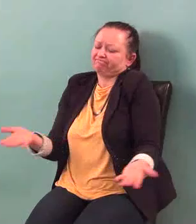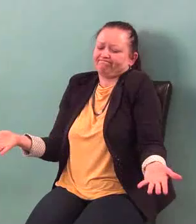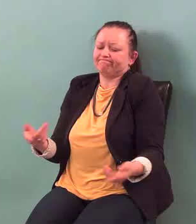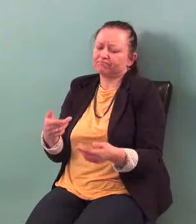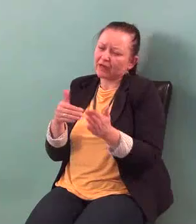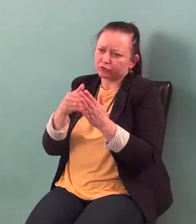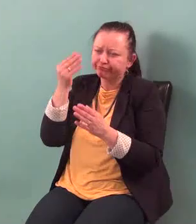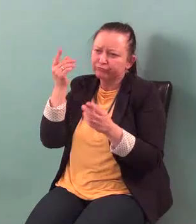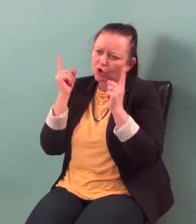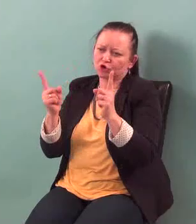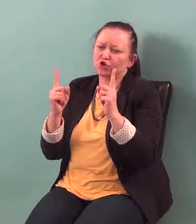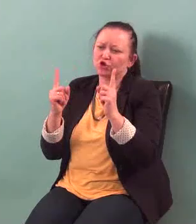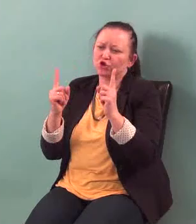Trzeba uważać.